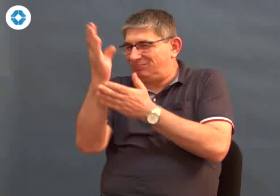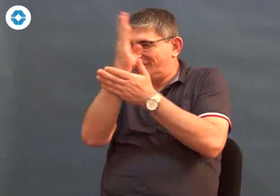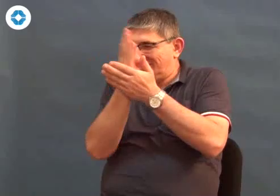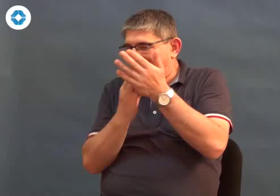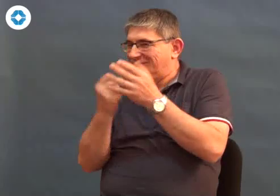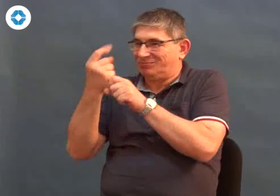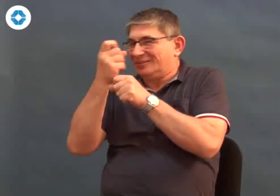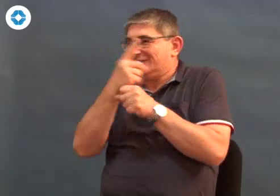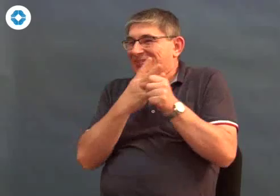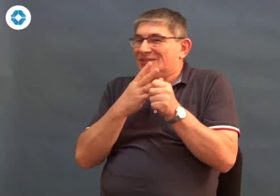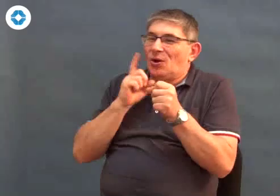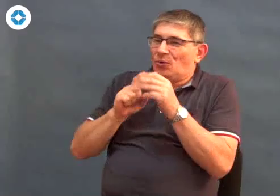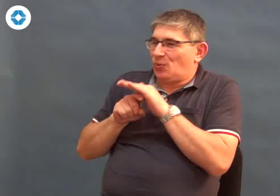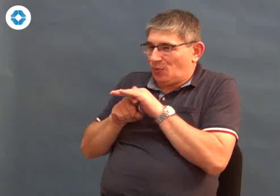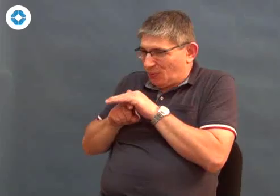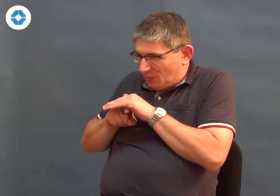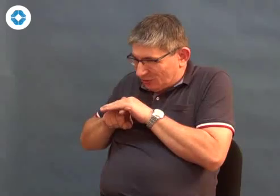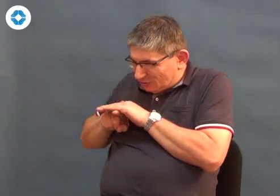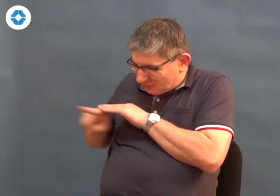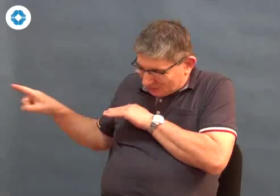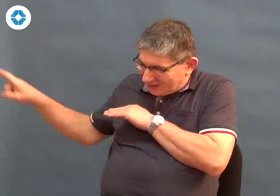Chłopiec rzuca kilka razy, a potem ucieka.